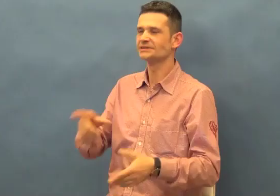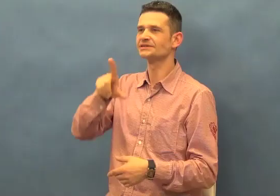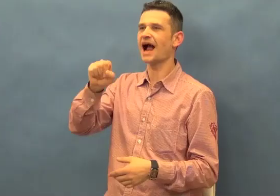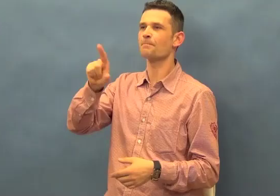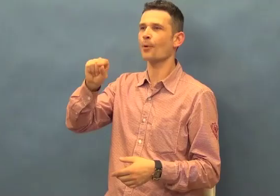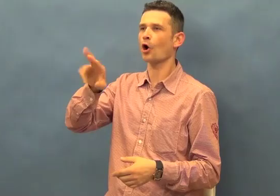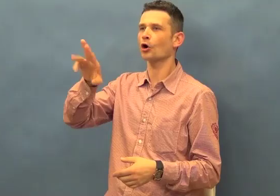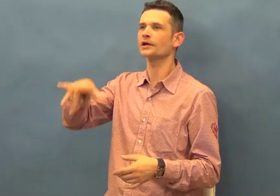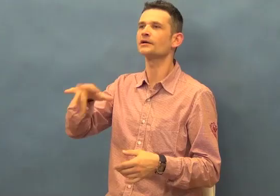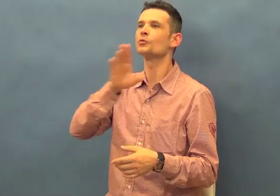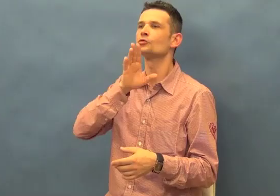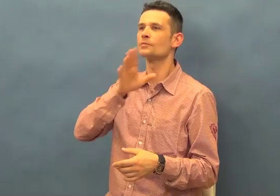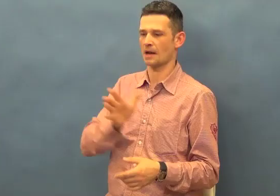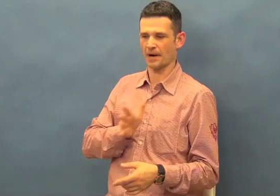Podobne do zapory.